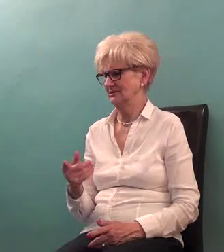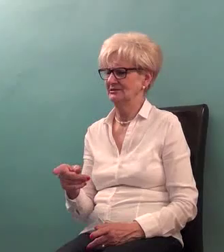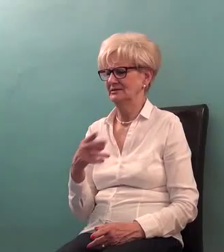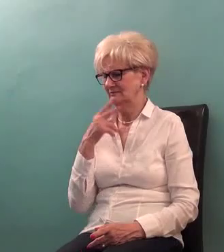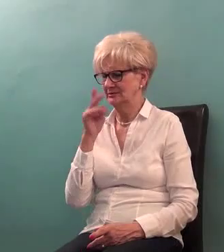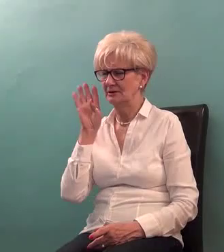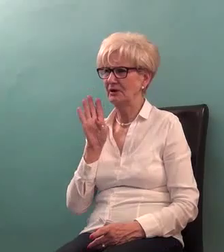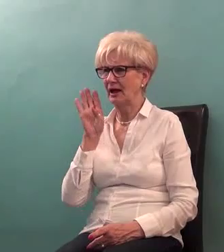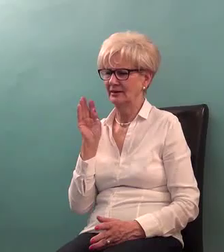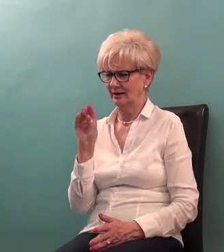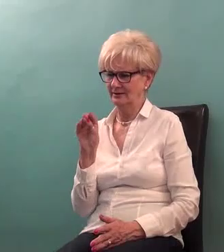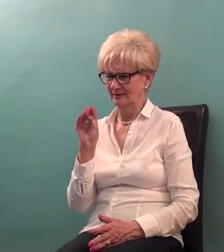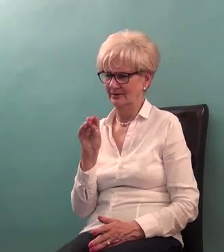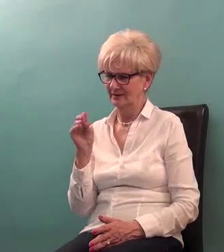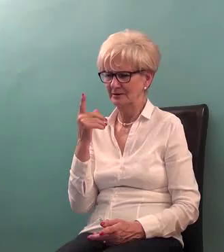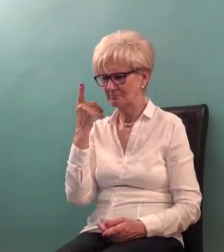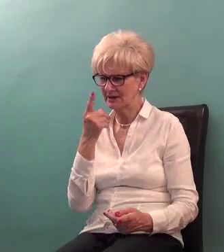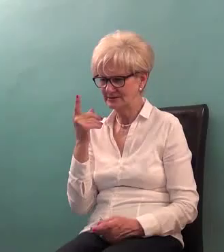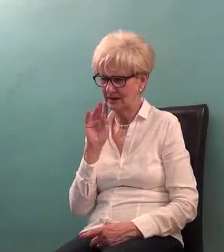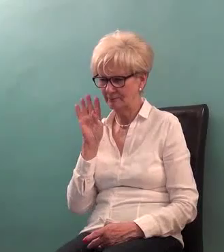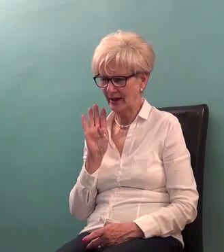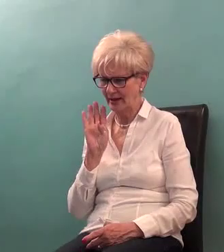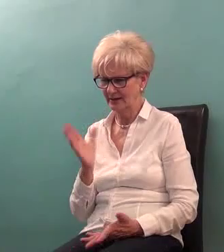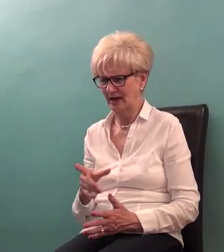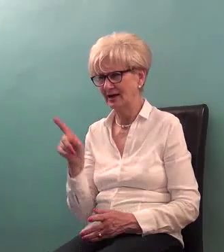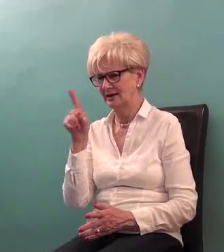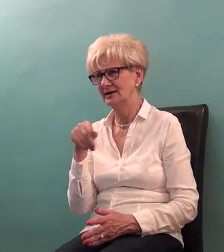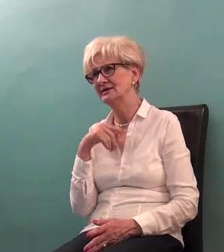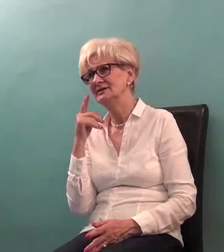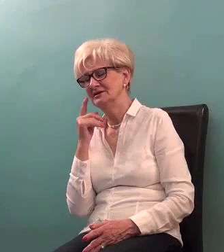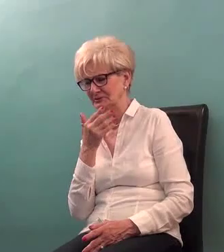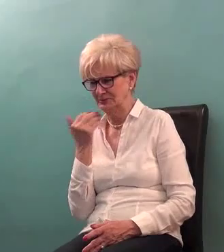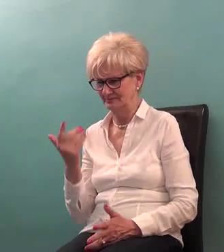Ja widzę, że to jest wymyślone, podobnie jak w bajce lub w fantastyce, nie ma czegoś takiego naprawdę.